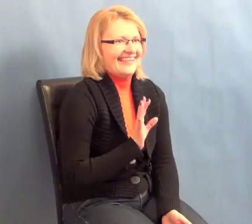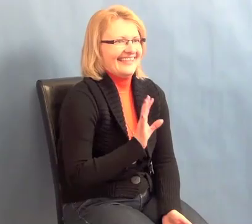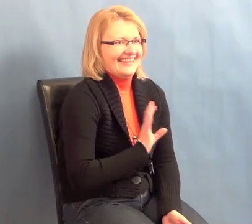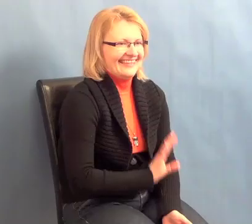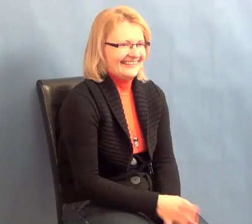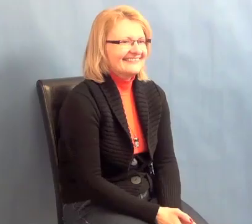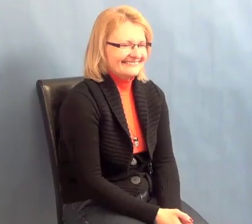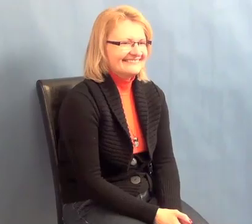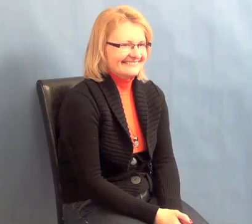Nie, nie, nie...